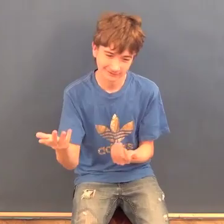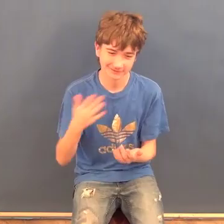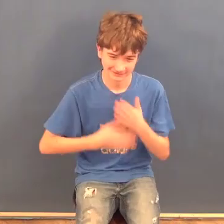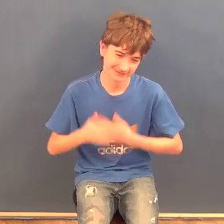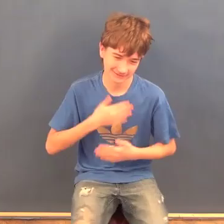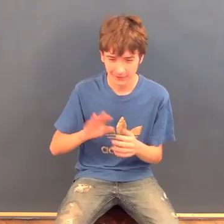Są zadowoleni.